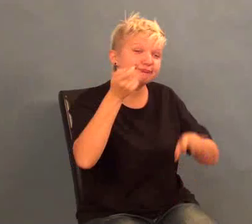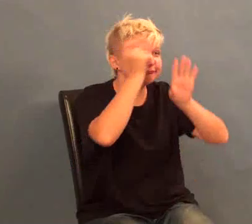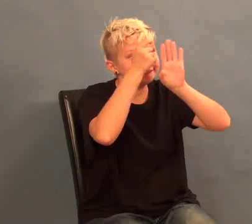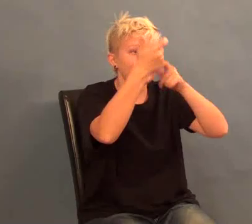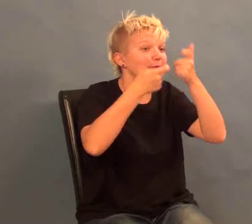Montuje okno.